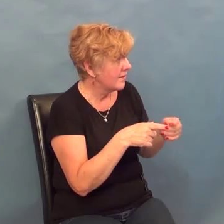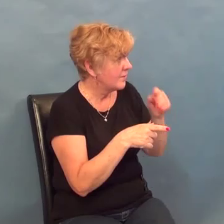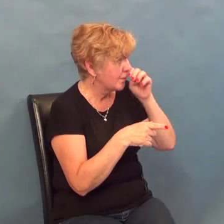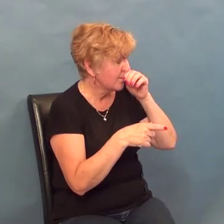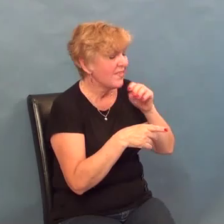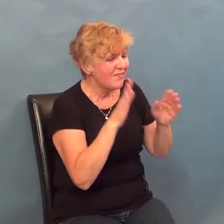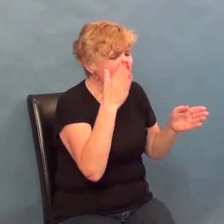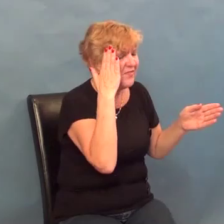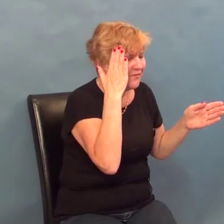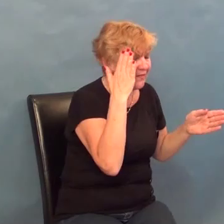Wiem, wiem.